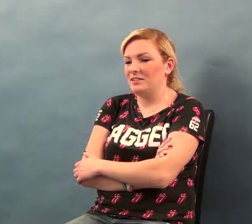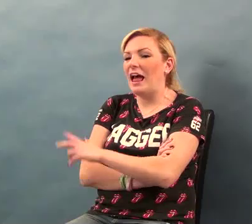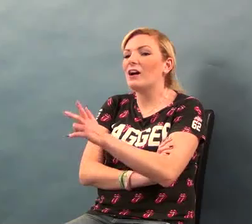A kto to?